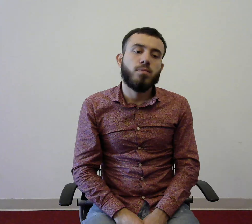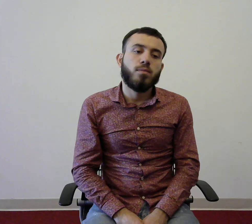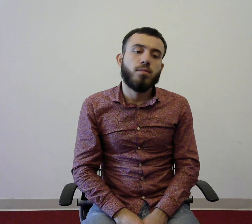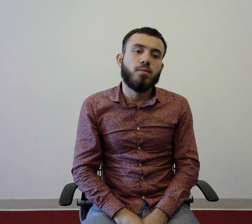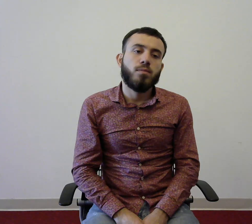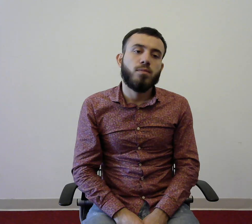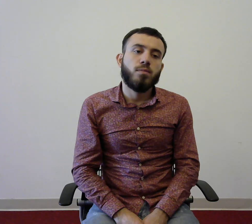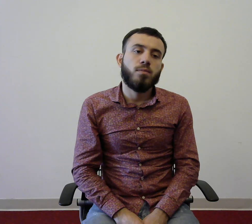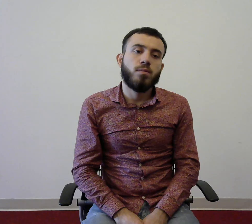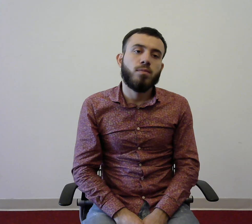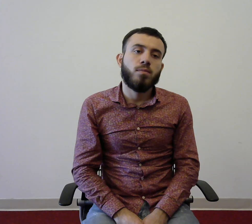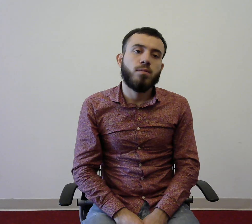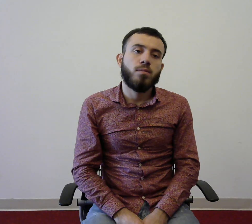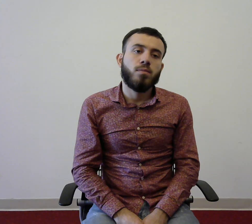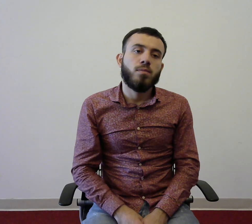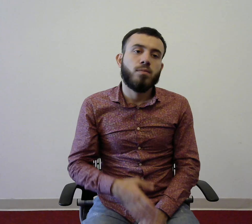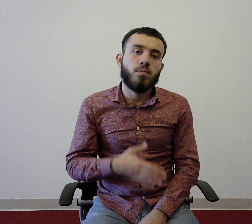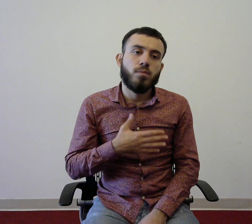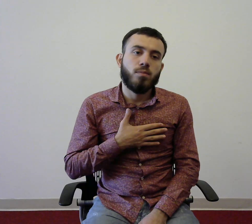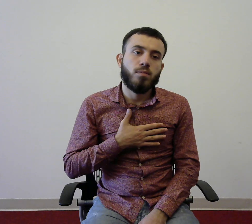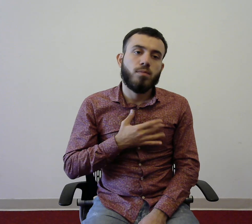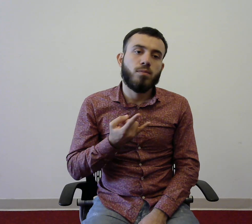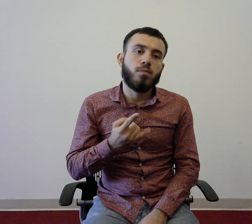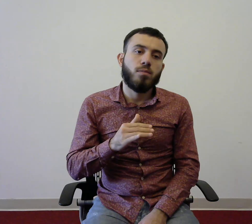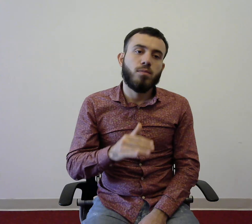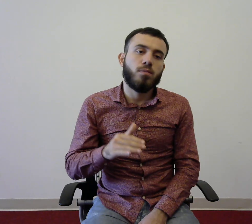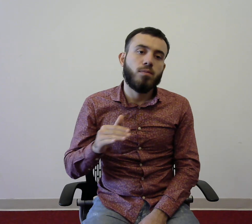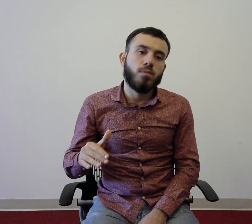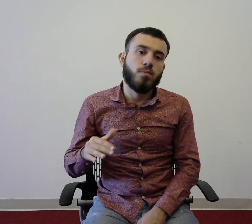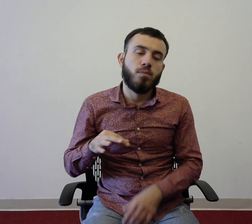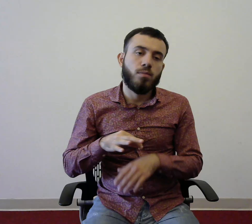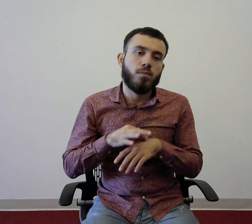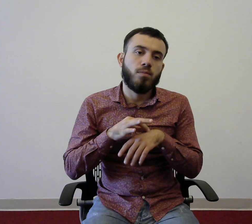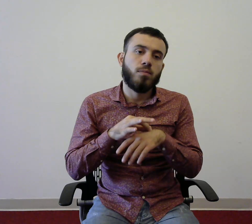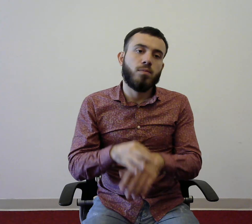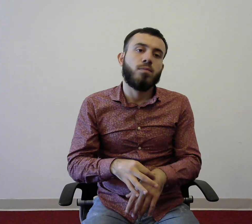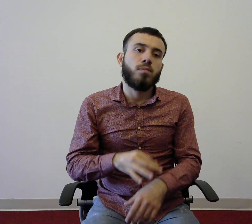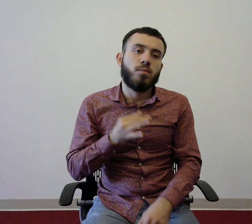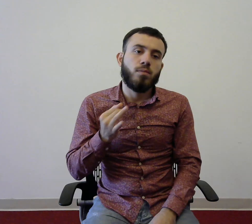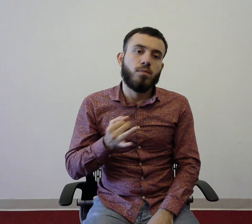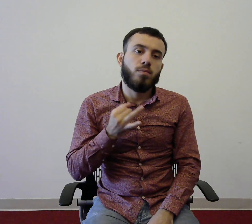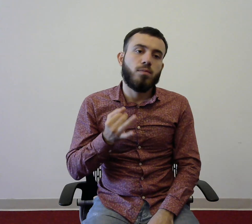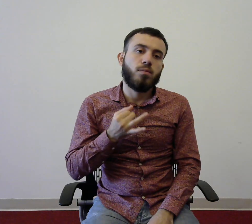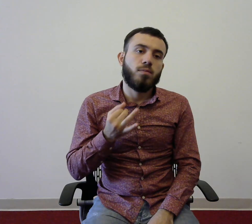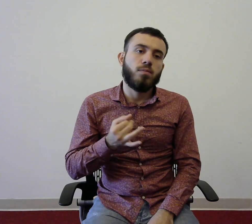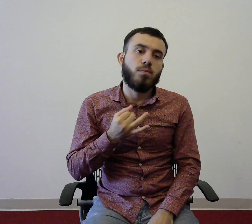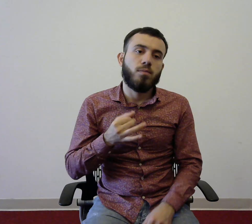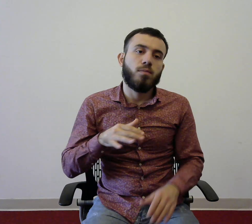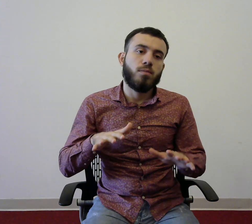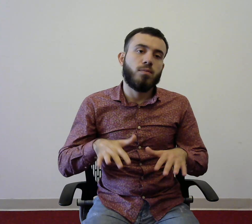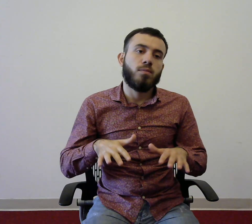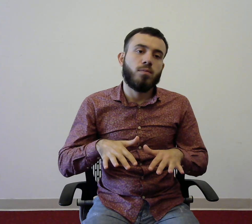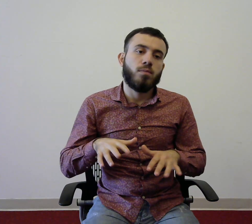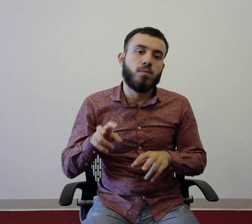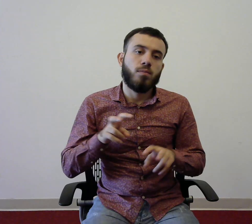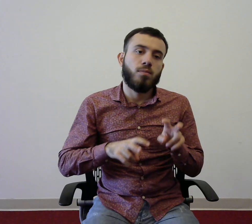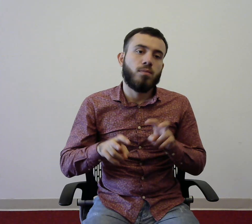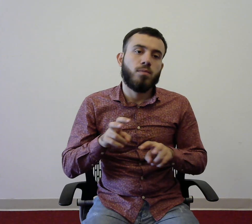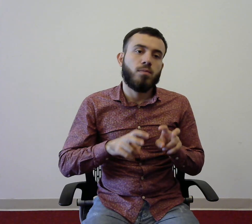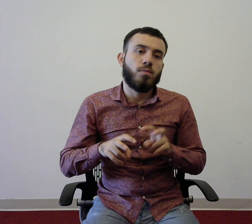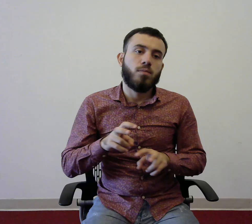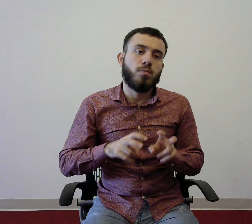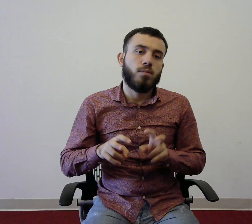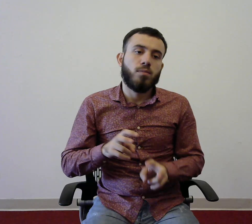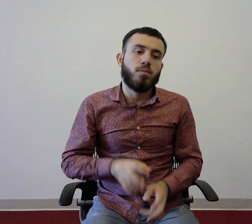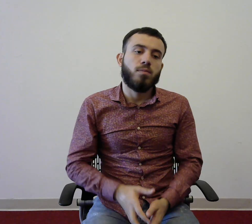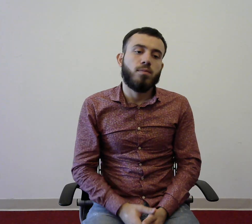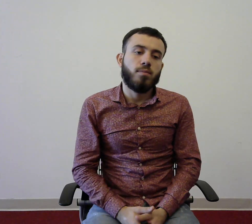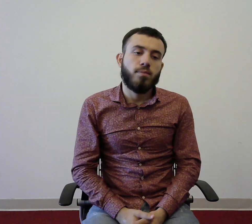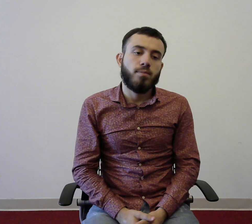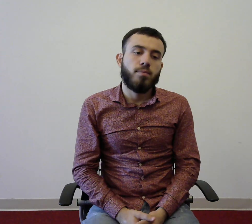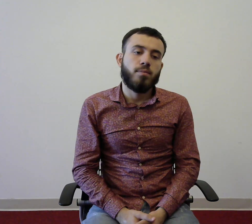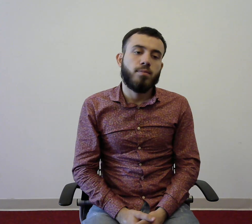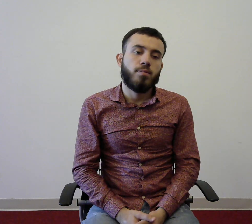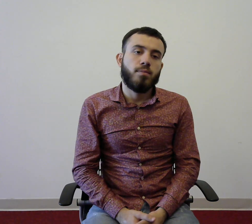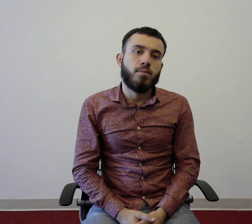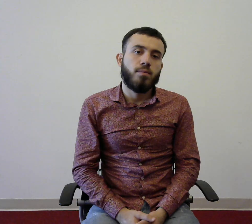Mən uşaqlarımı aparmağa maraqlı yer axtarıram